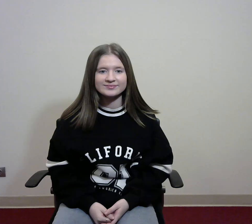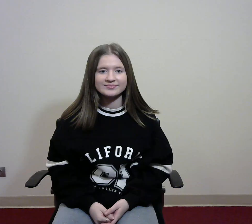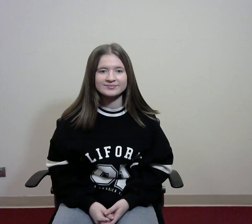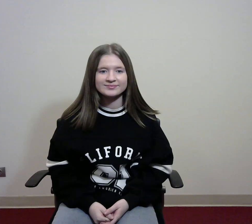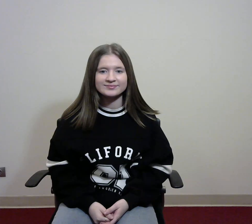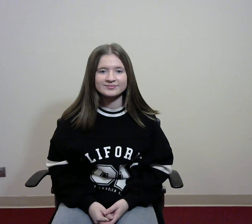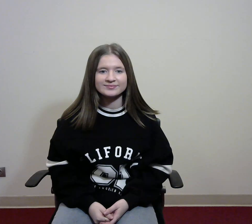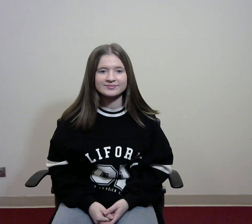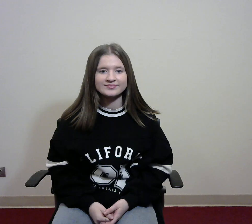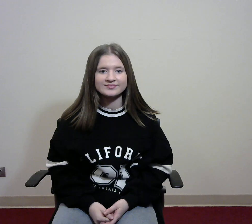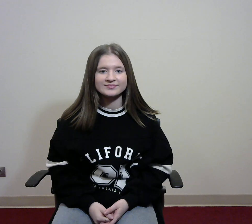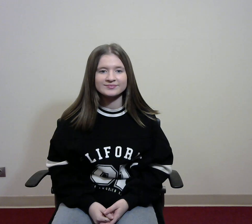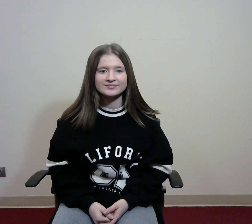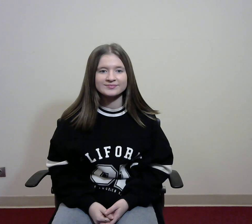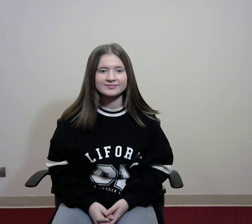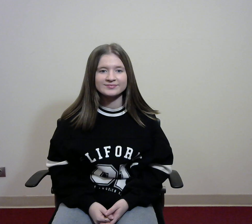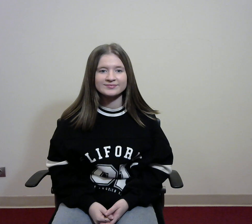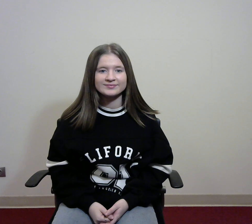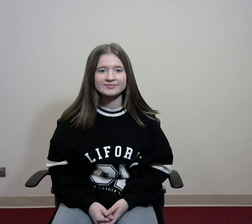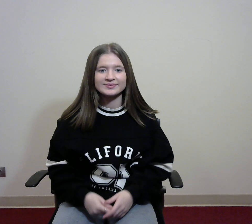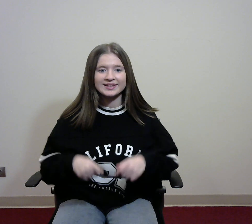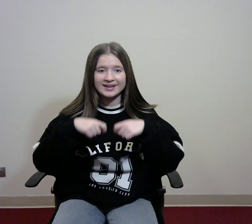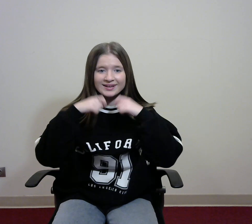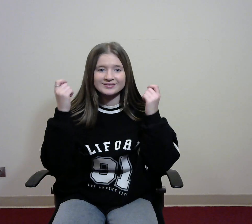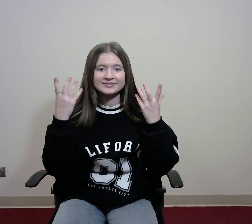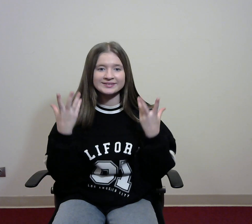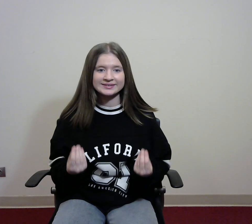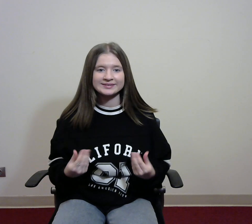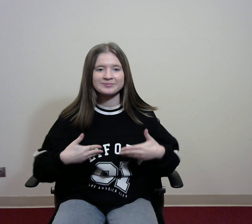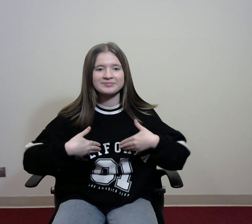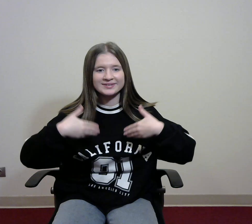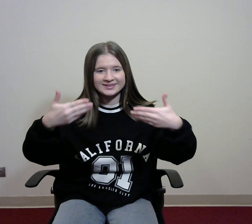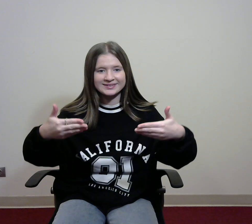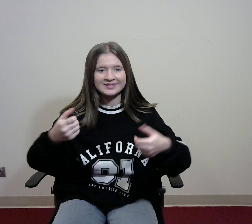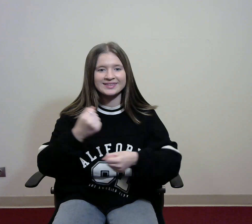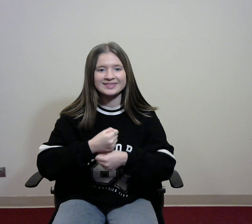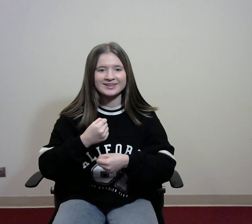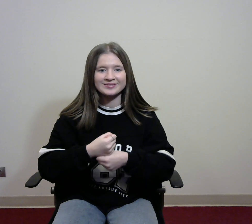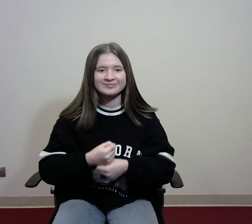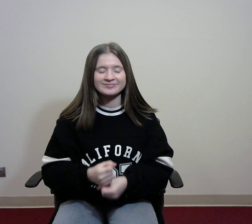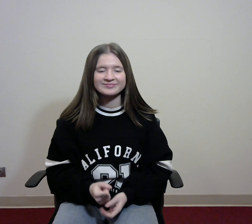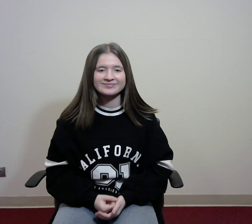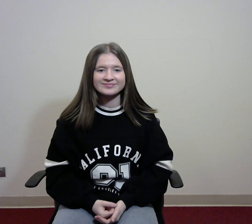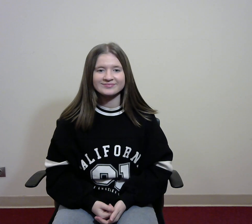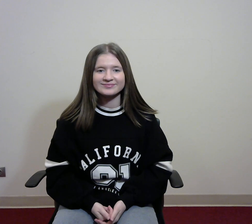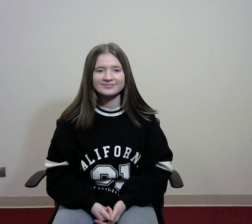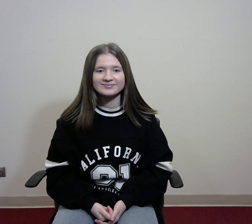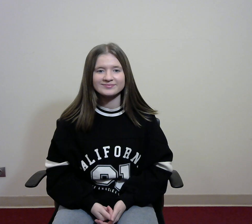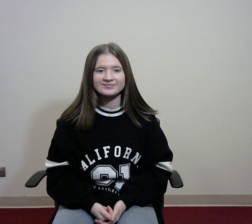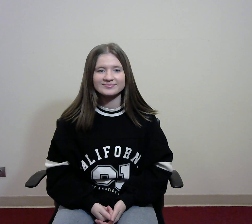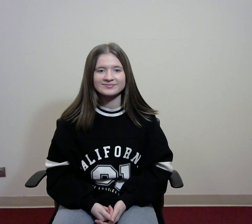Ad gününü təbrik edirəm